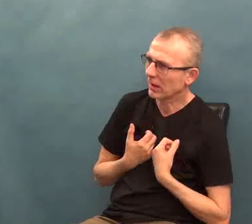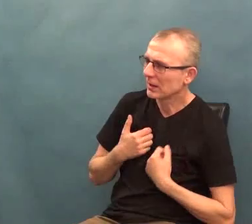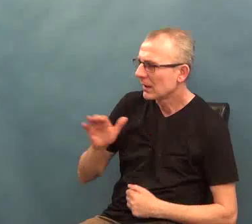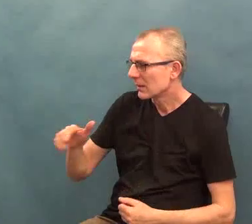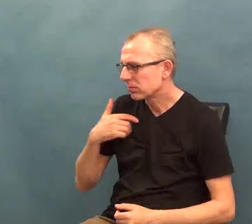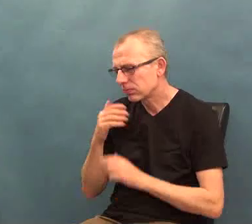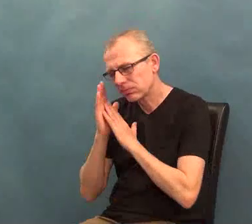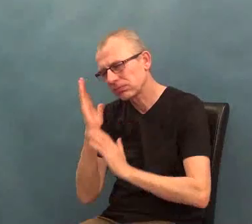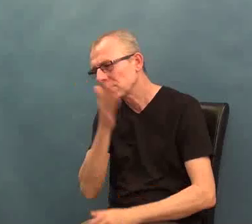Powiedział innym, że idzie już spać.